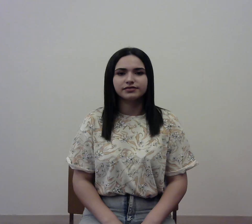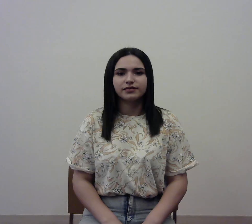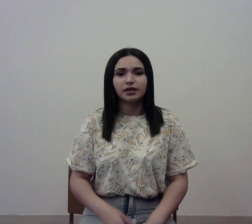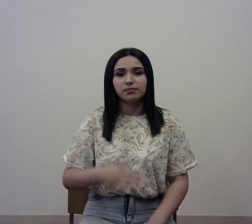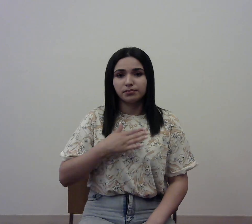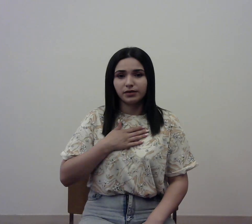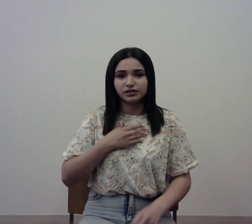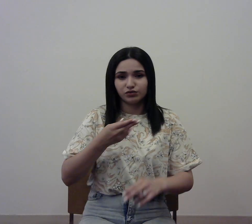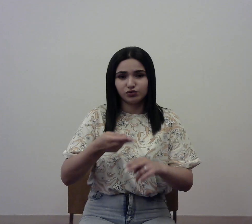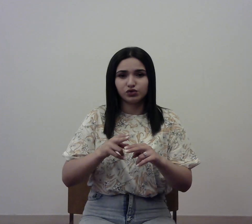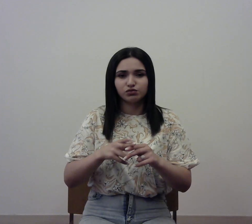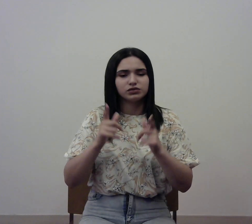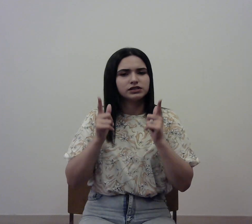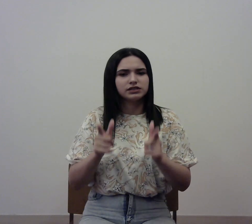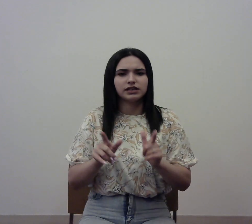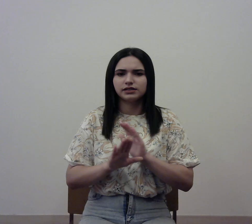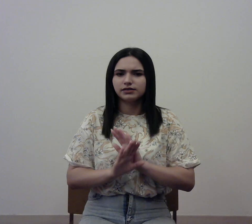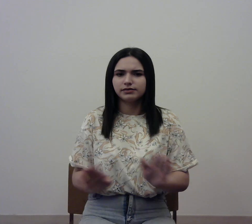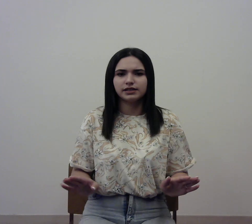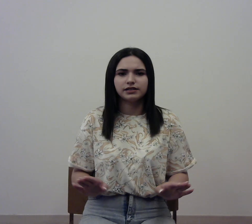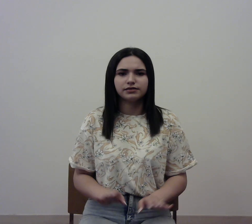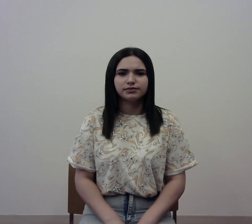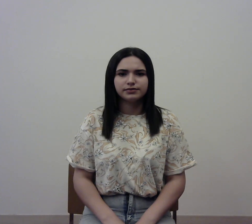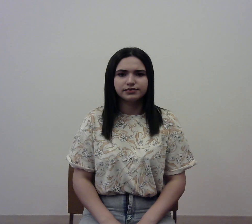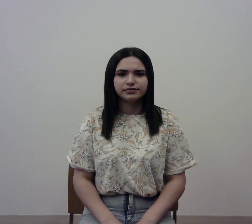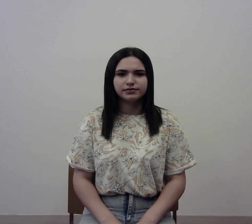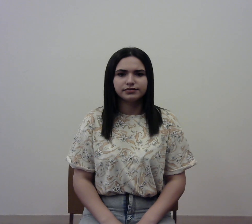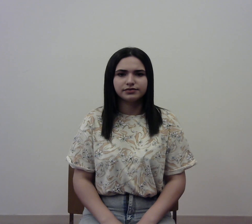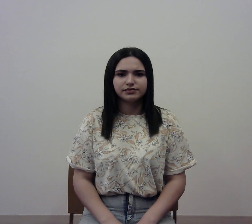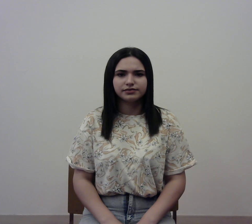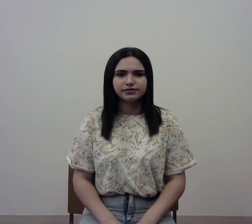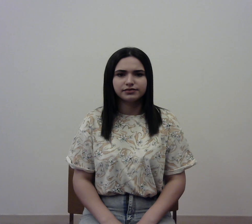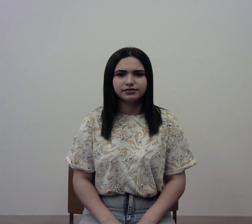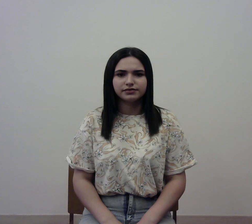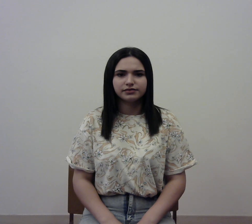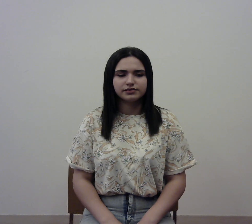Mən bununla razı deyiləm